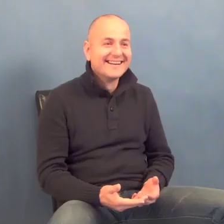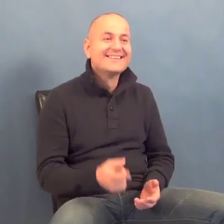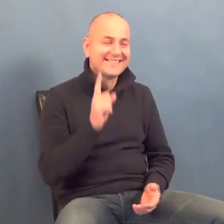Prawda.